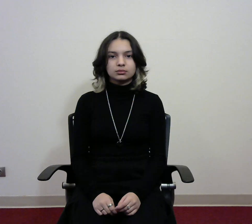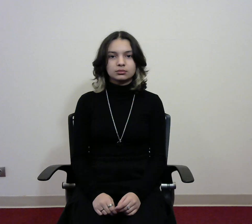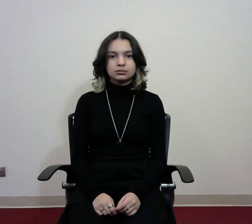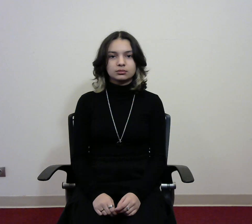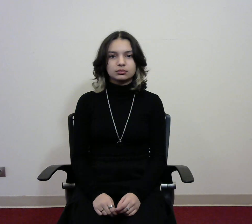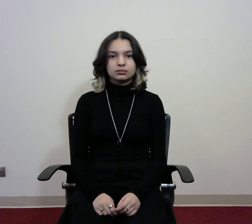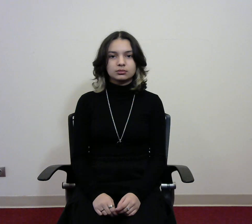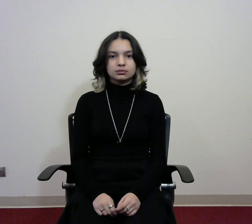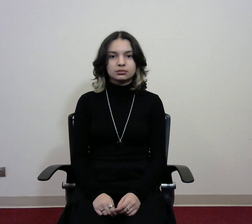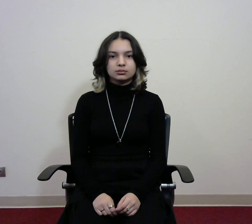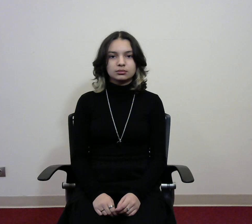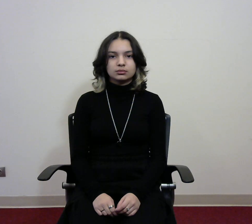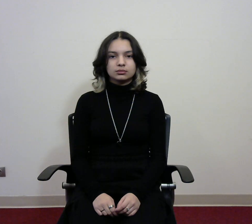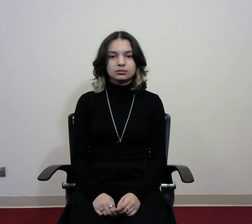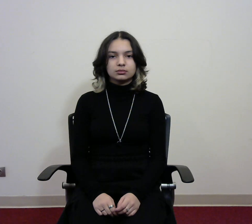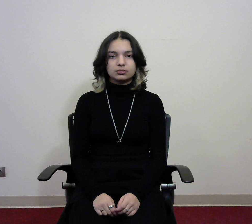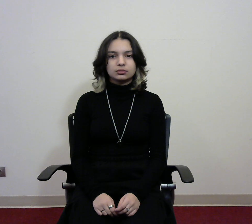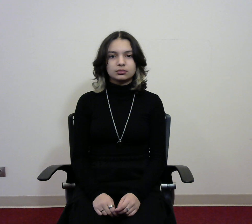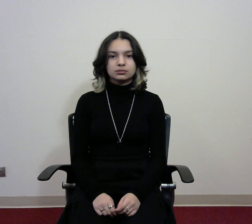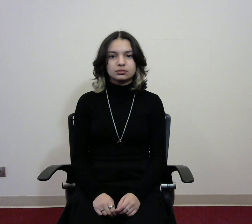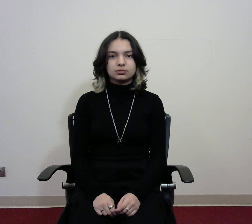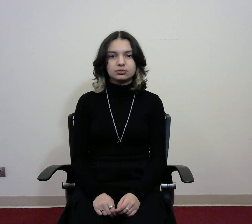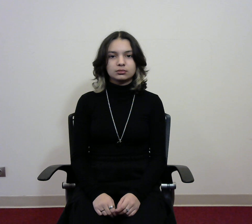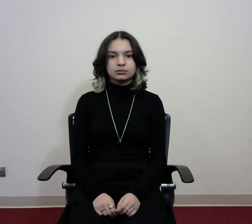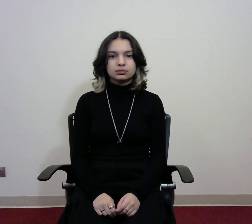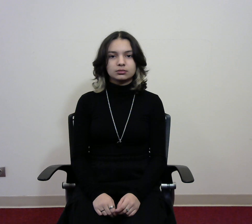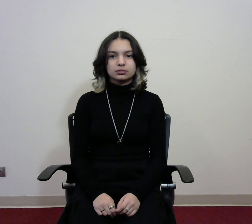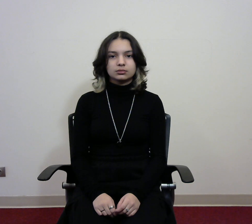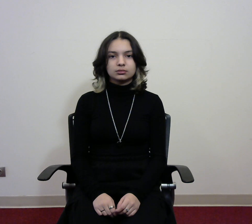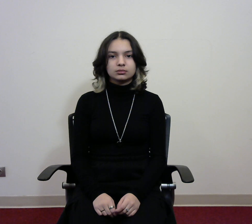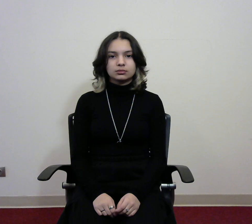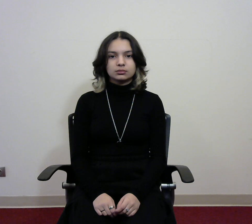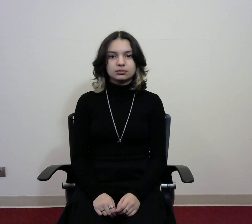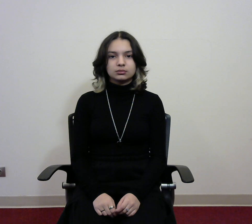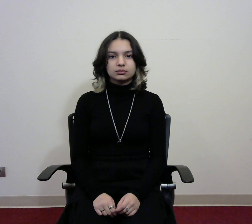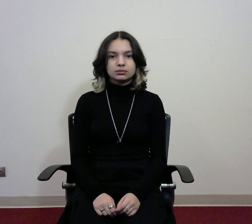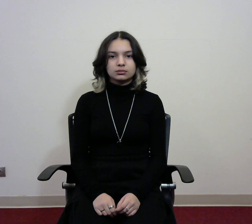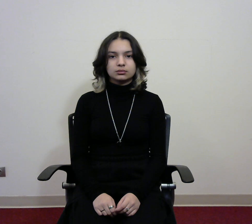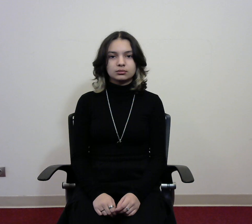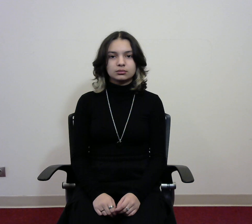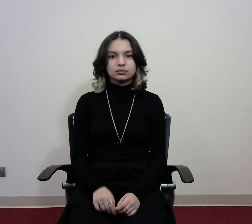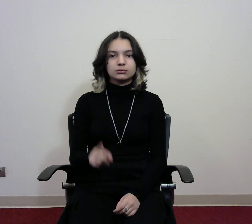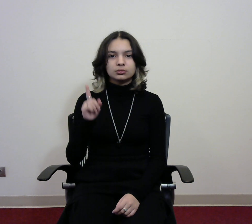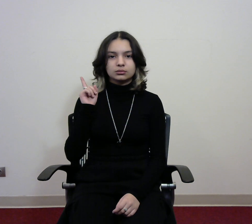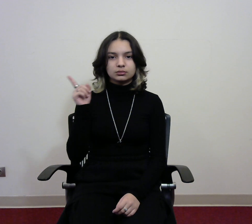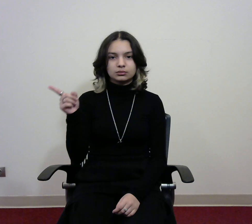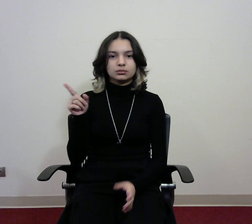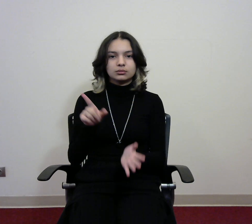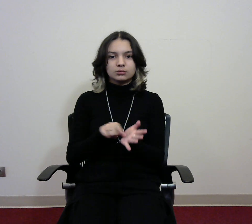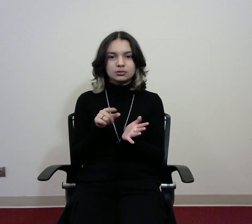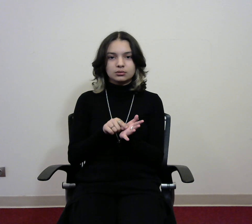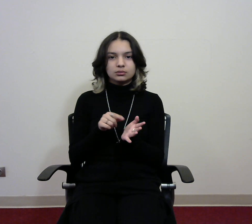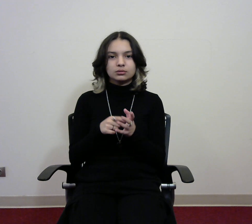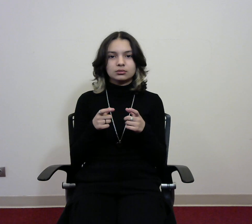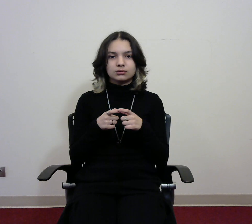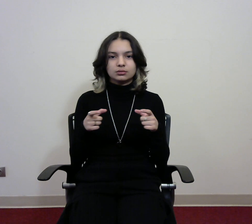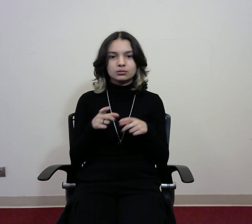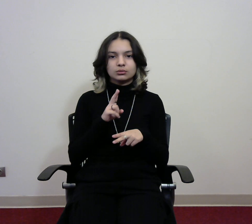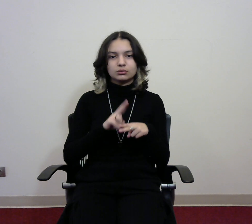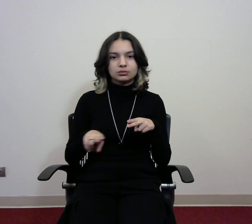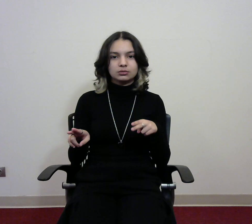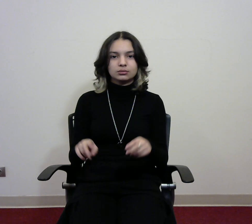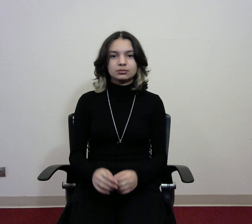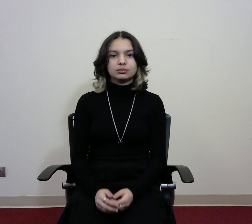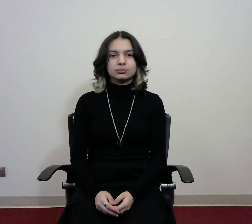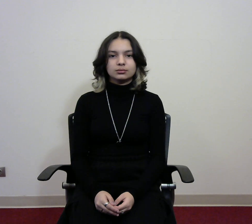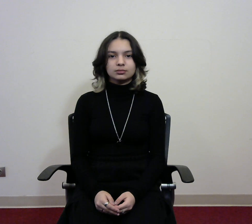O pensiya kartını itirib